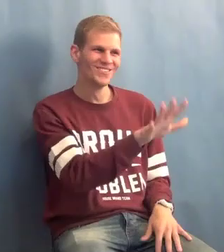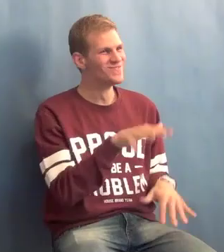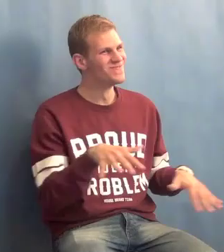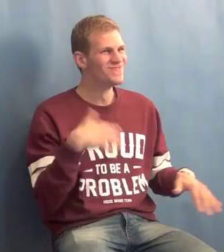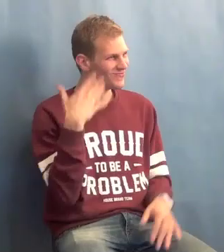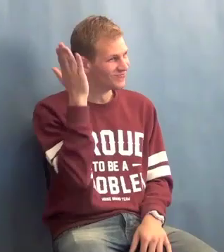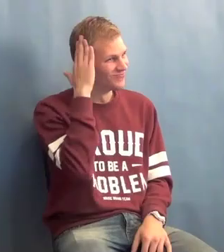Ty masz dużo pieniędzy.